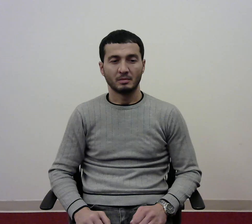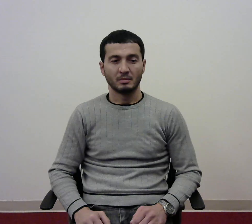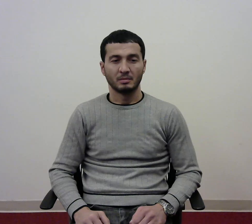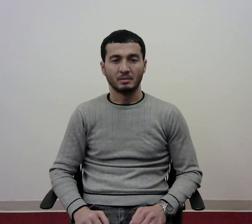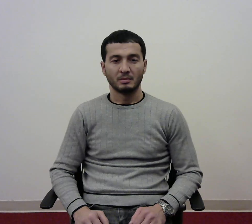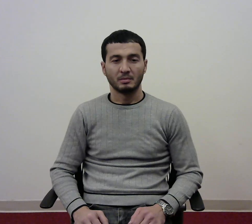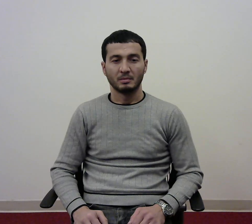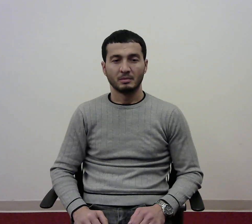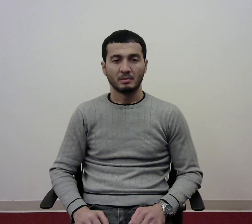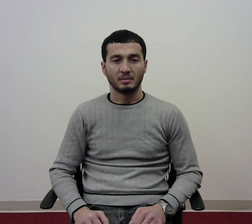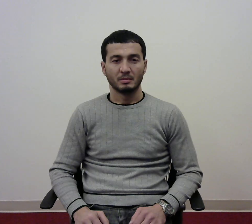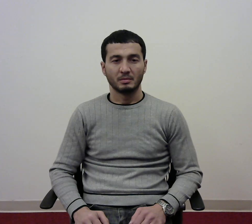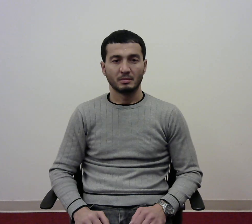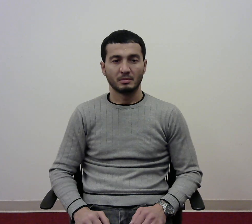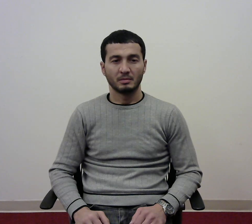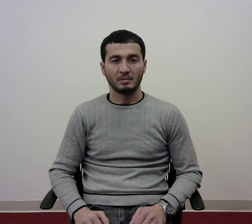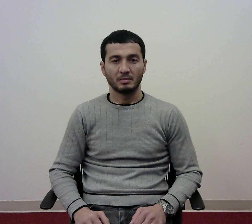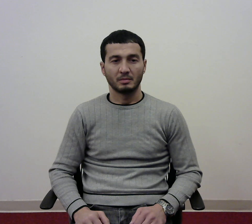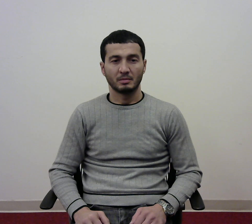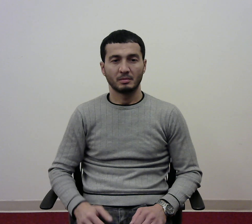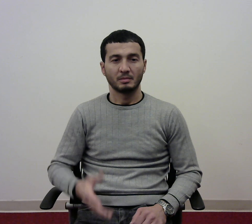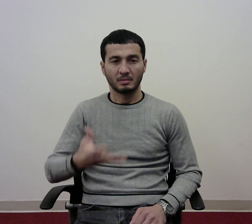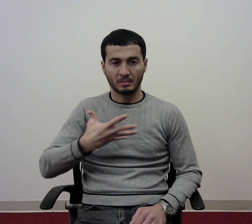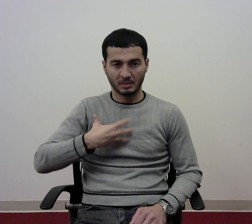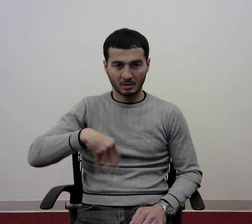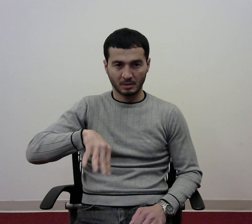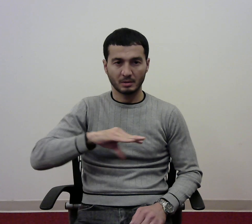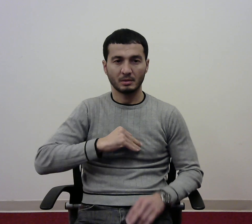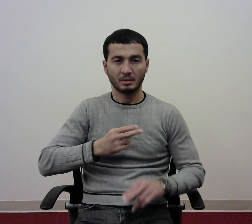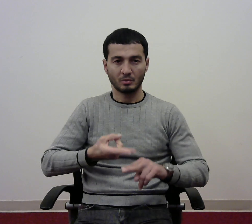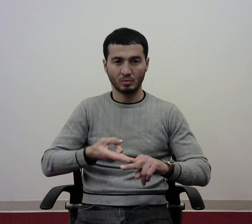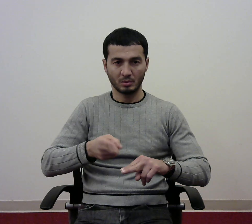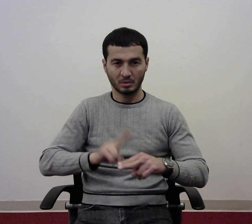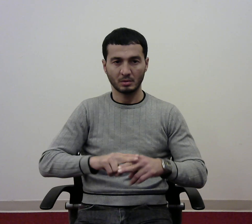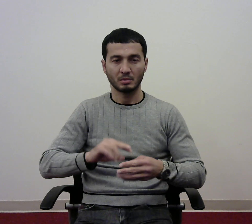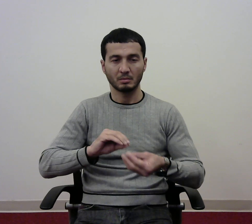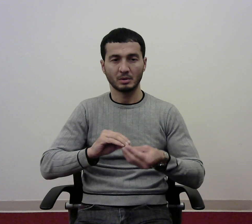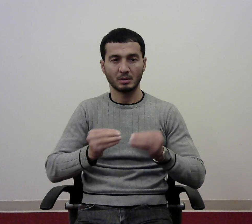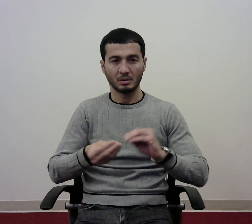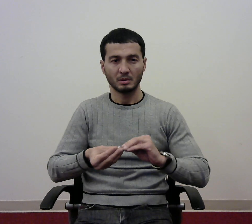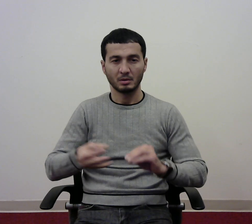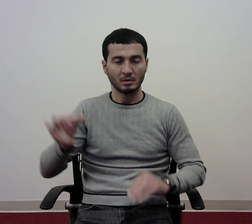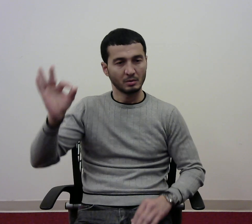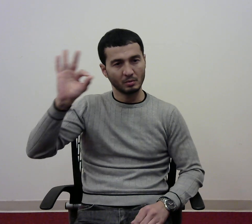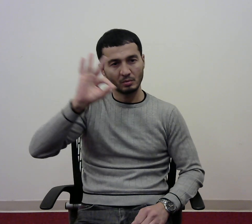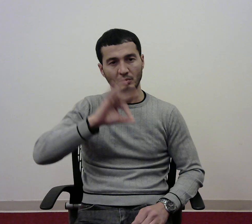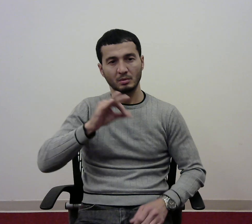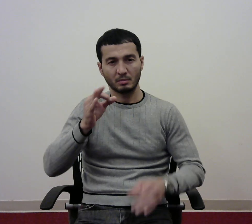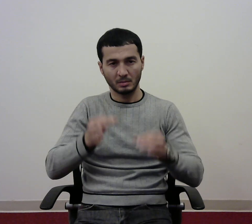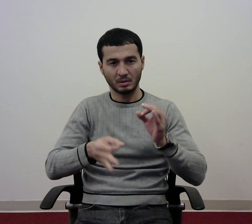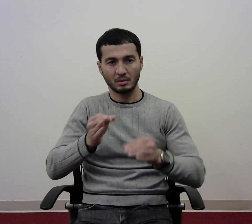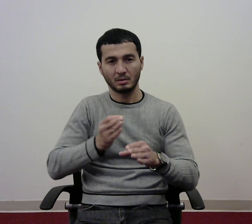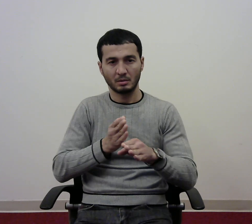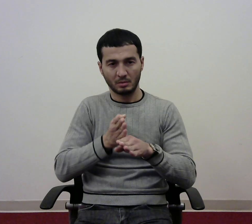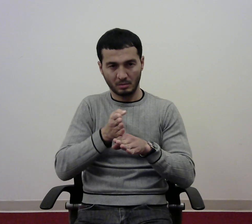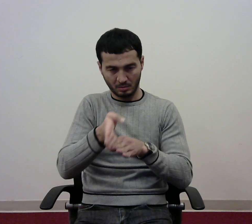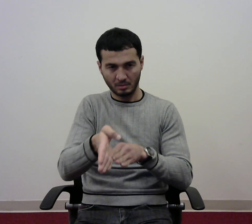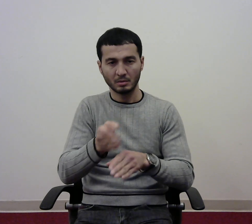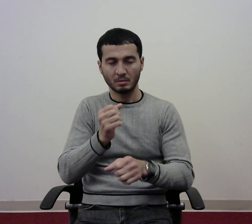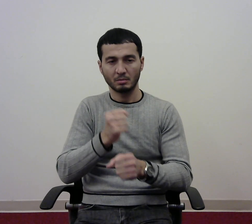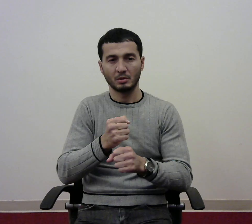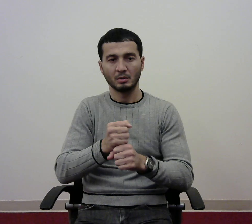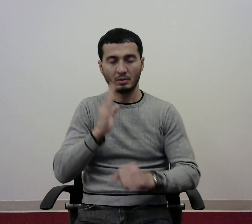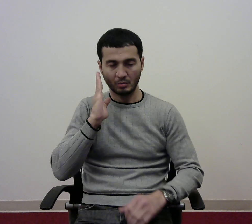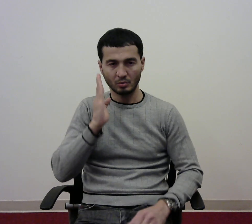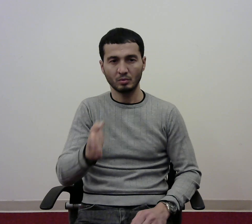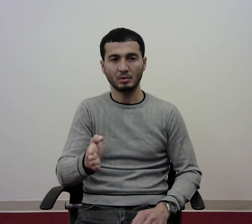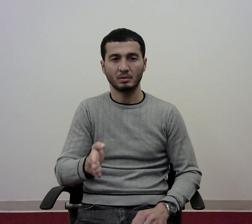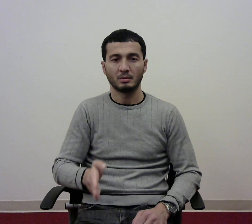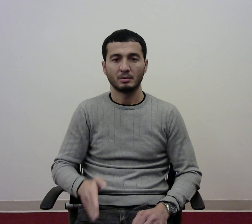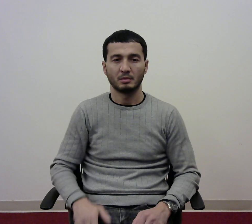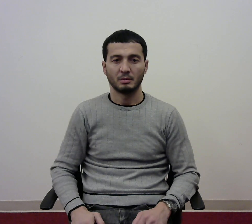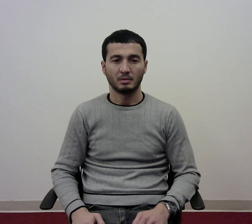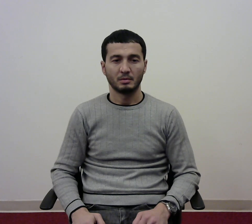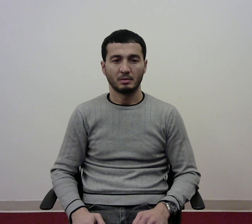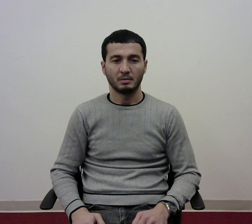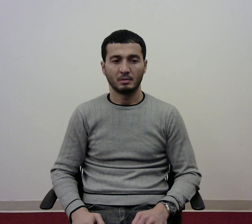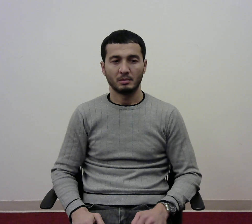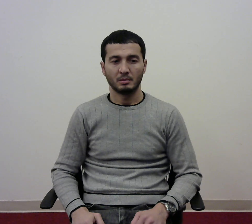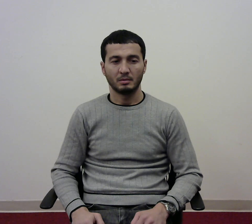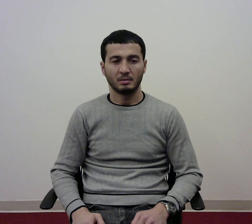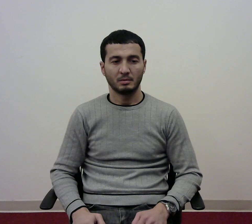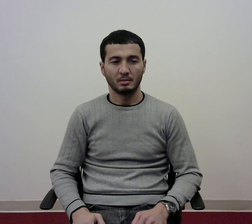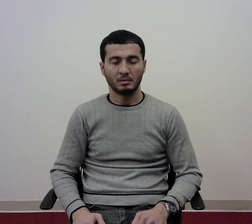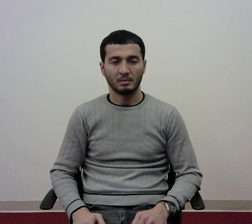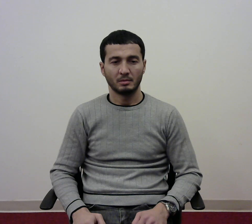Biz bu məsələ ilə bağlı məhkəməyə müraciət edəcəyik